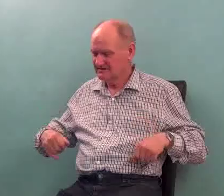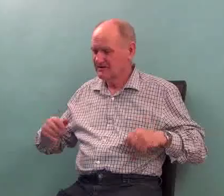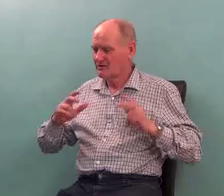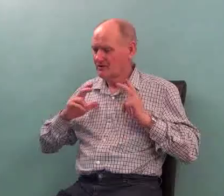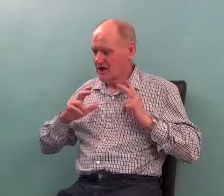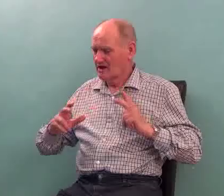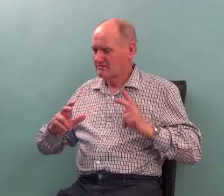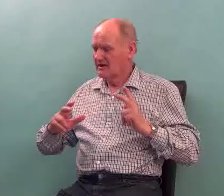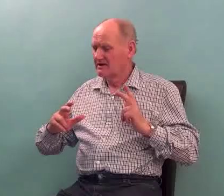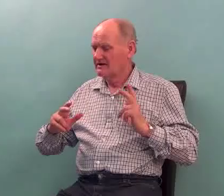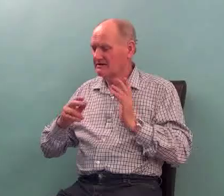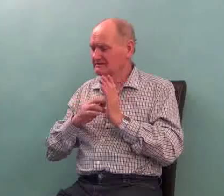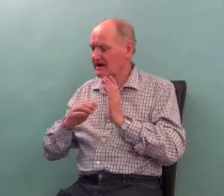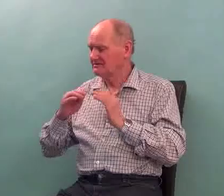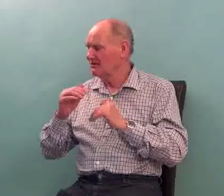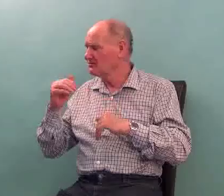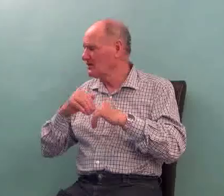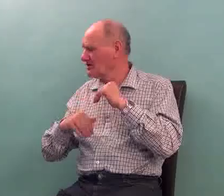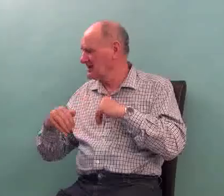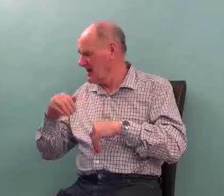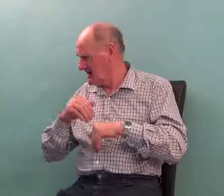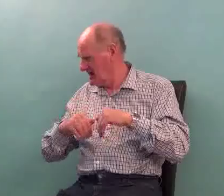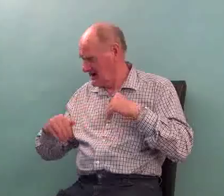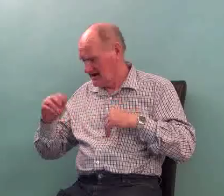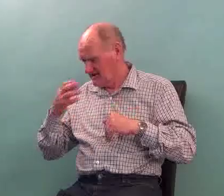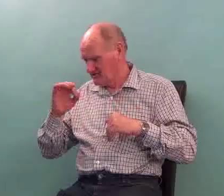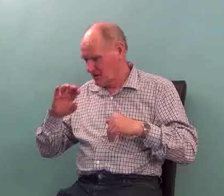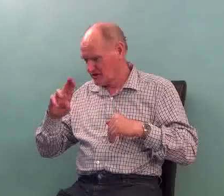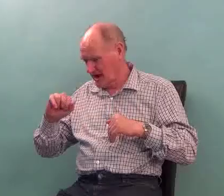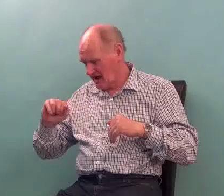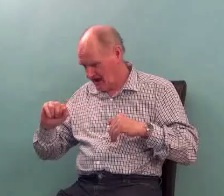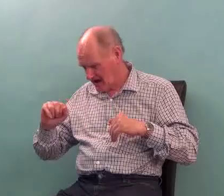Urlop spędzam w górach.